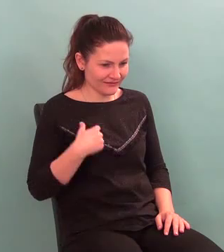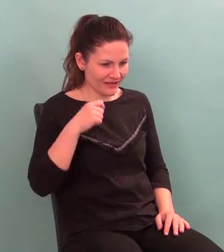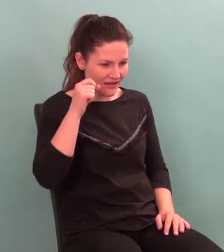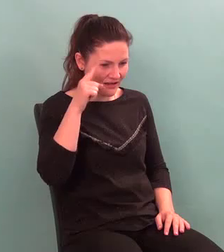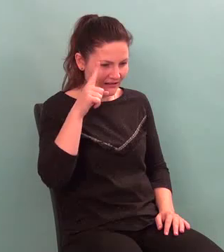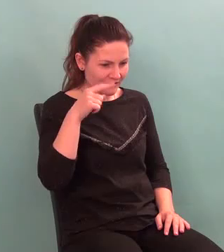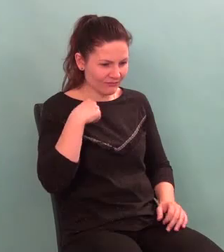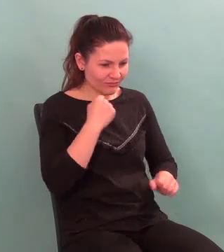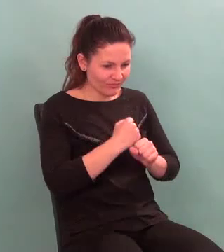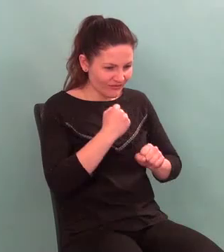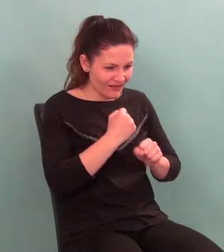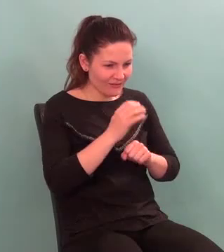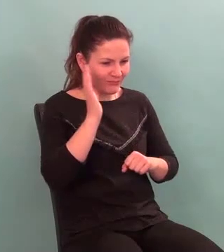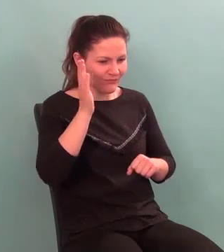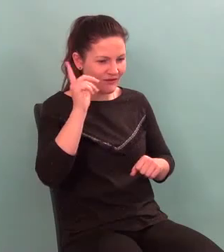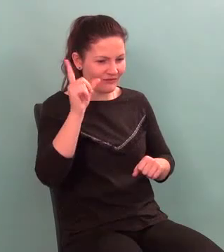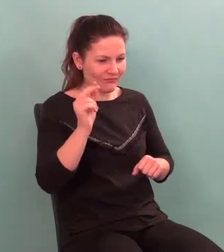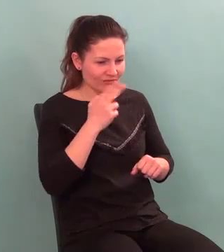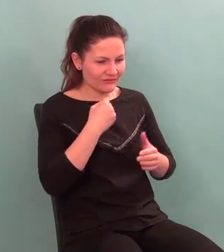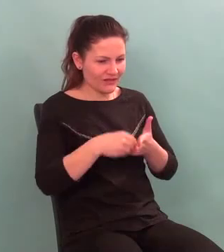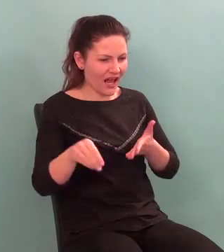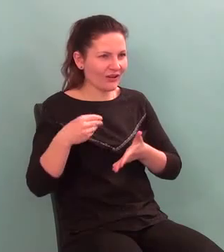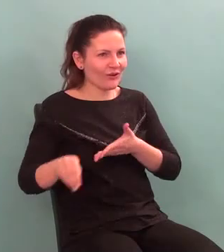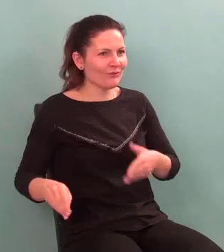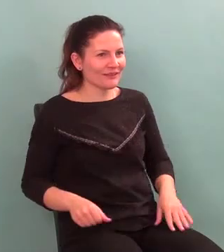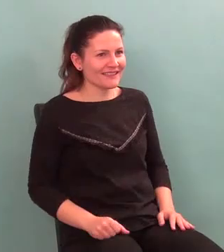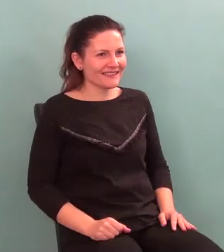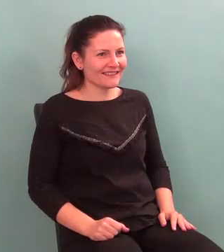Pracuję rano, a potem, po południu, idę na zakupy.